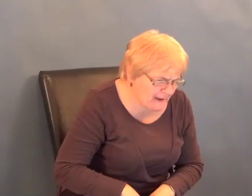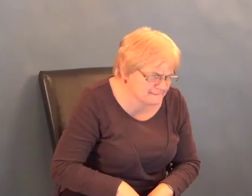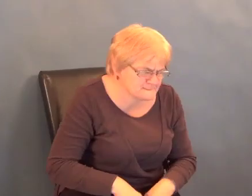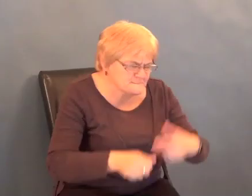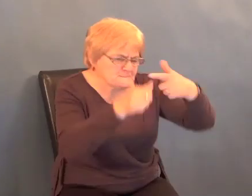Dwudziesty trzeci.